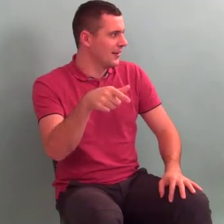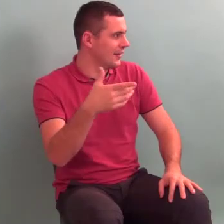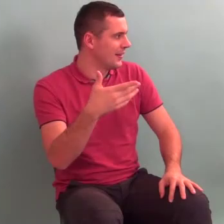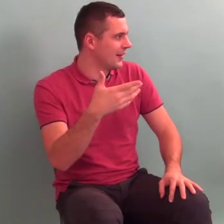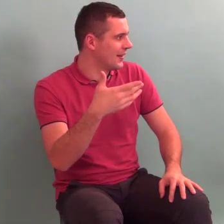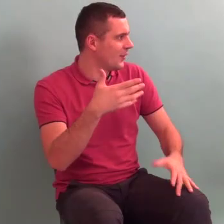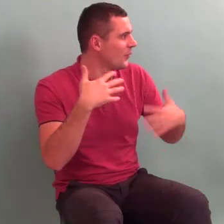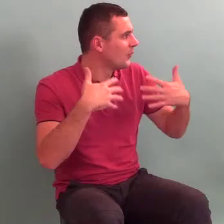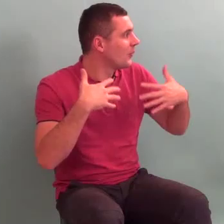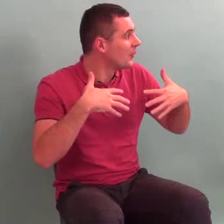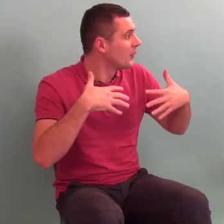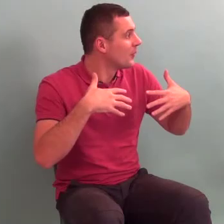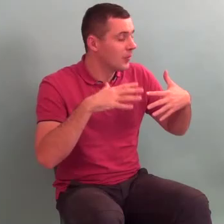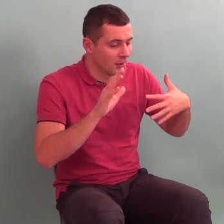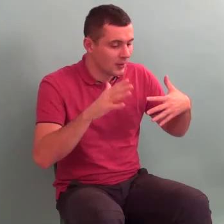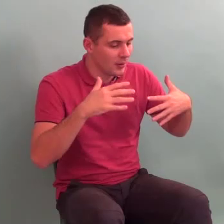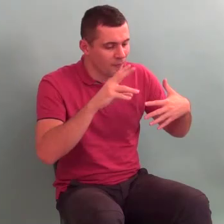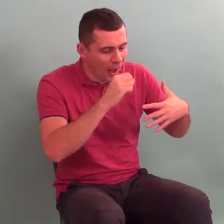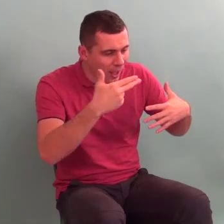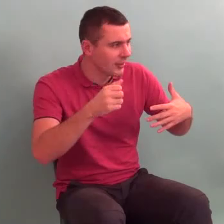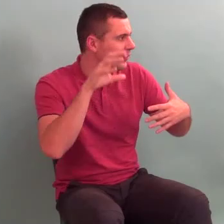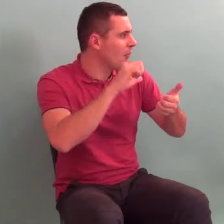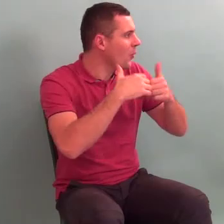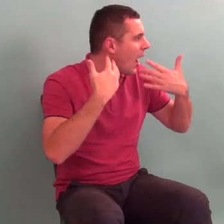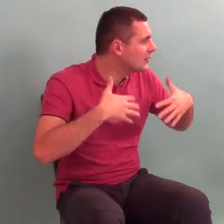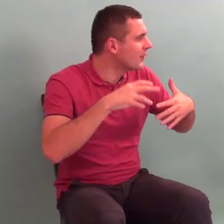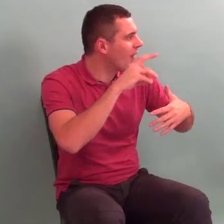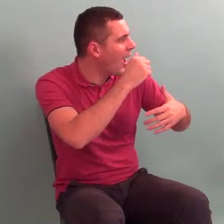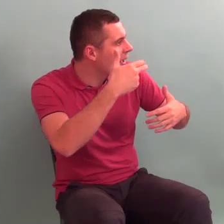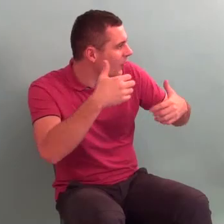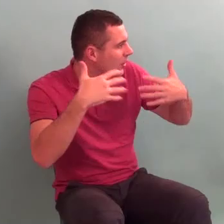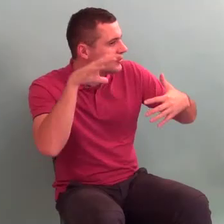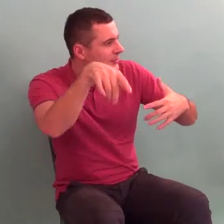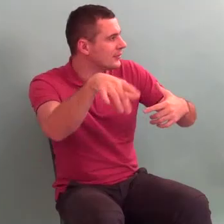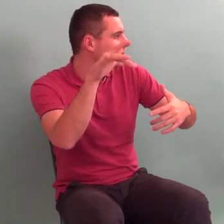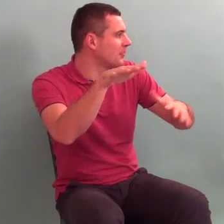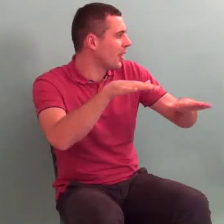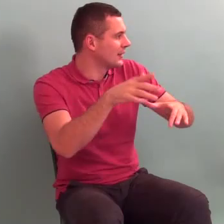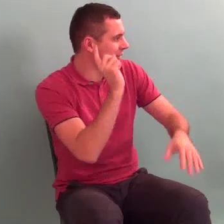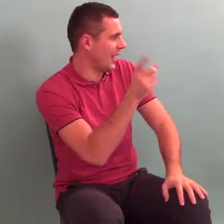Zakaz kąpieli w wannie albo ogólnie zakaz kąpieli w łazience.